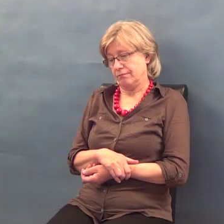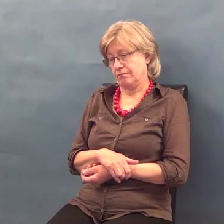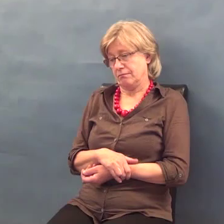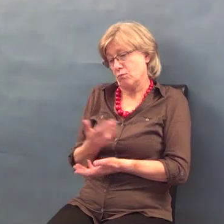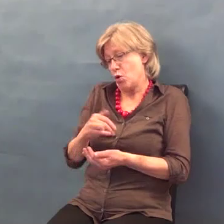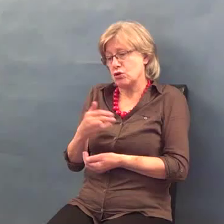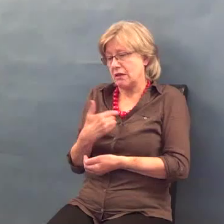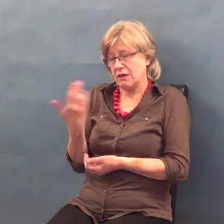Może, ja nie wiem.